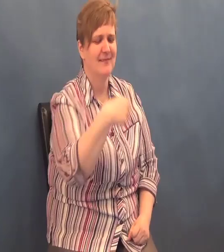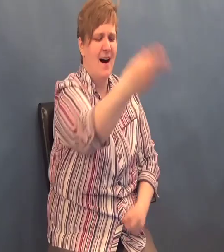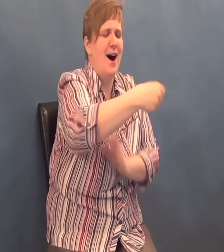Ty.